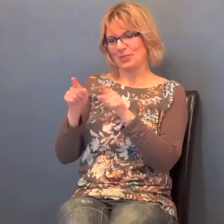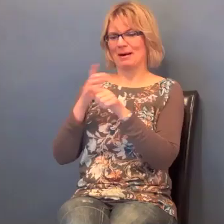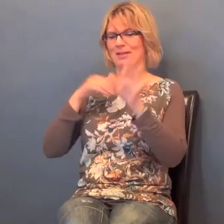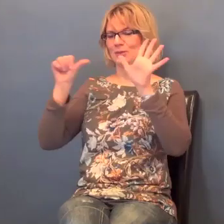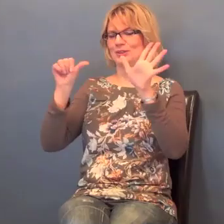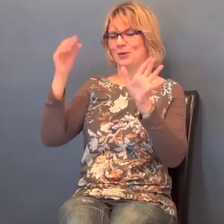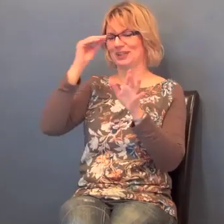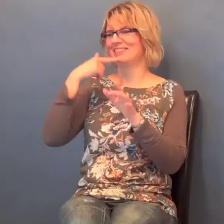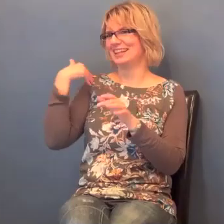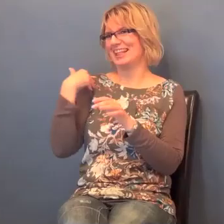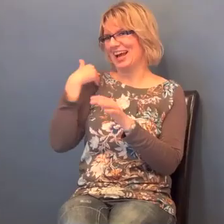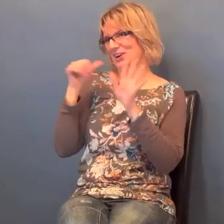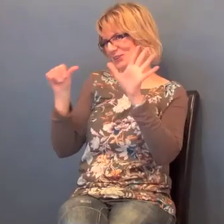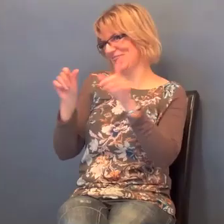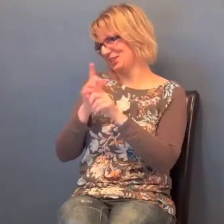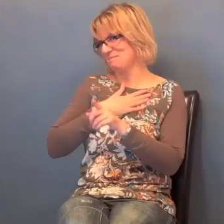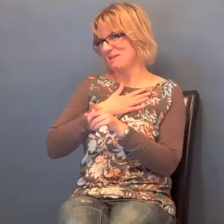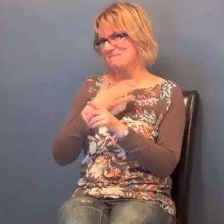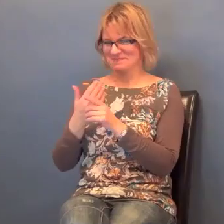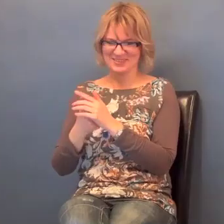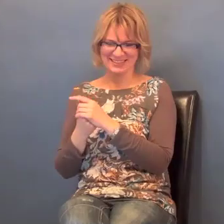Ja też mam naukę języka angielskiego o szóstej.